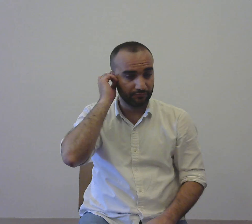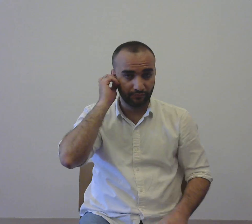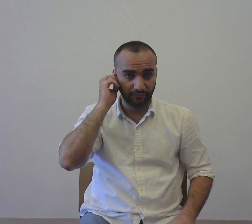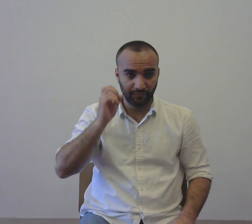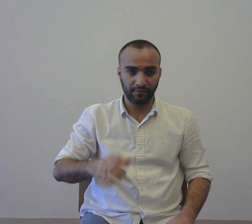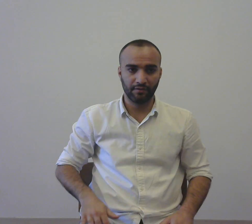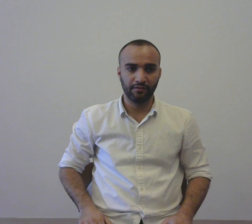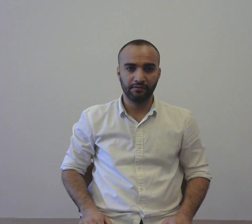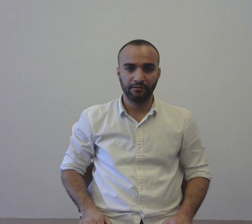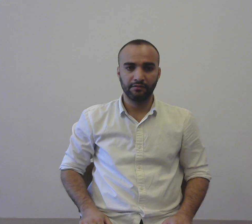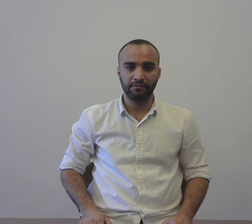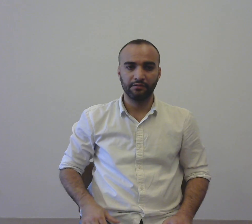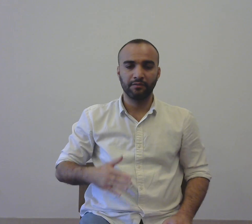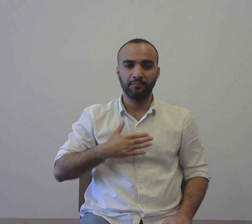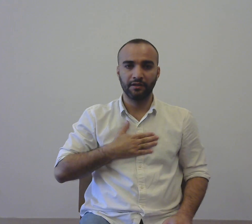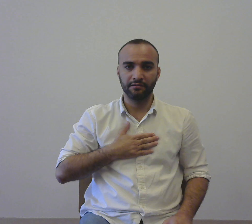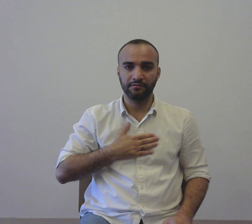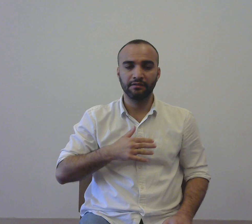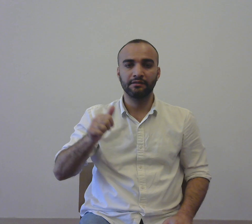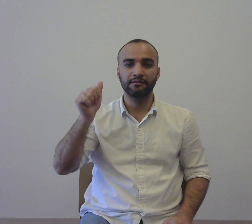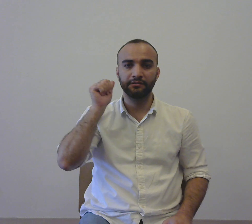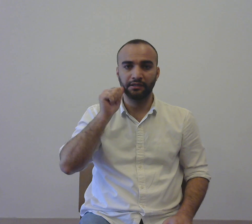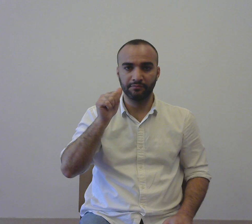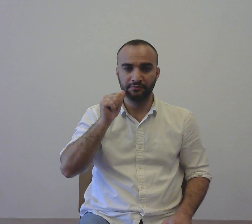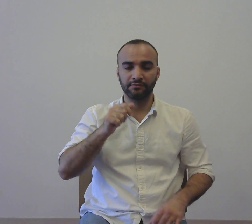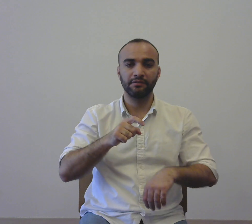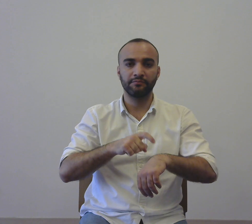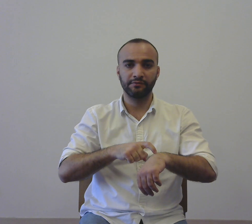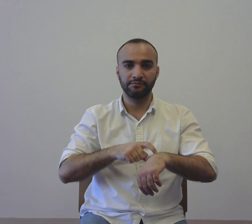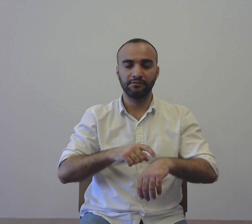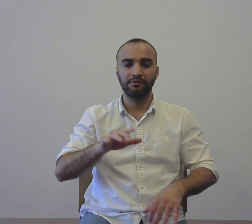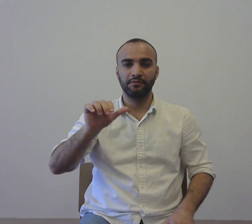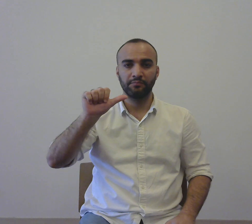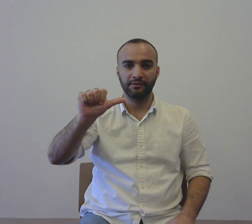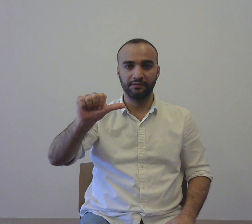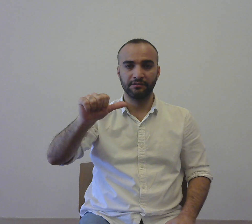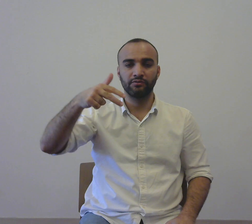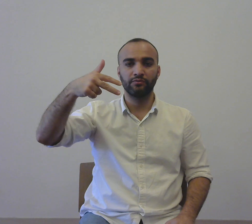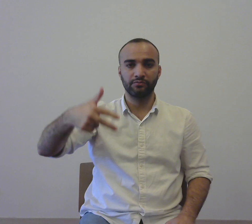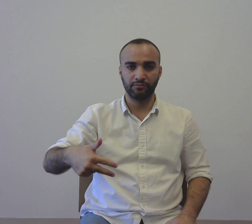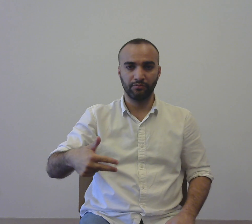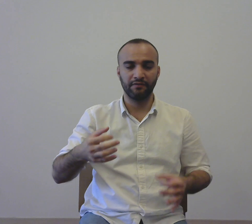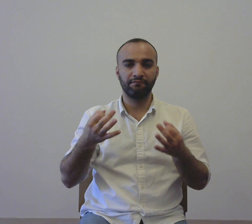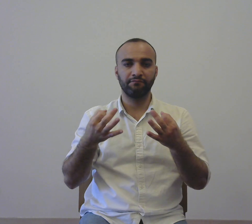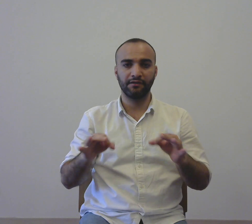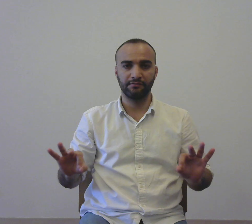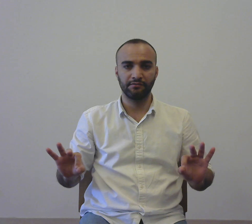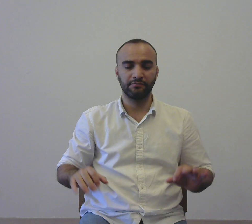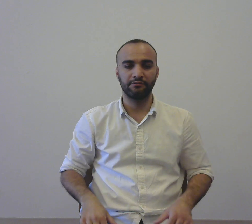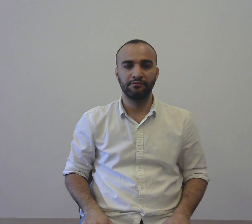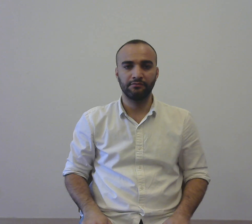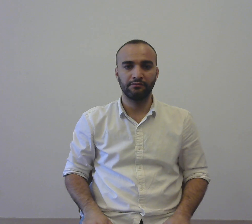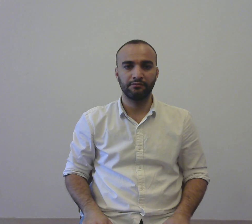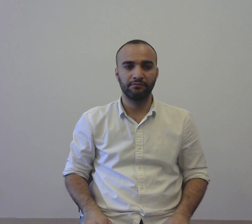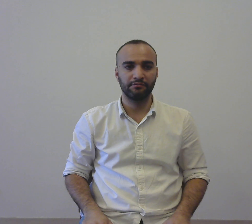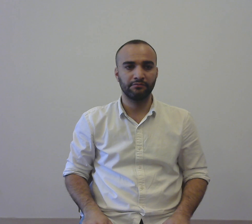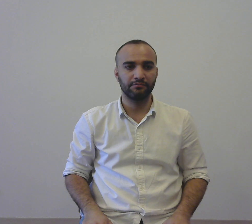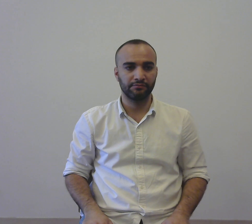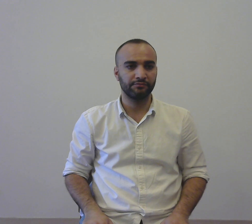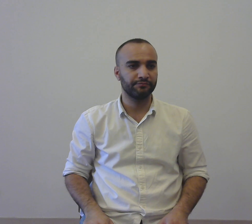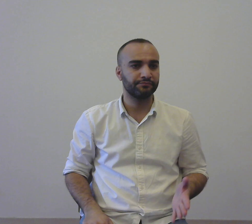Mən sabah saat birin yarısı boşam